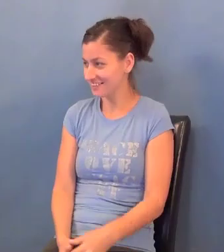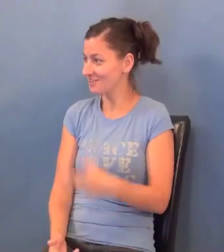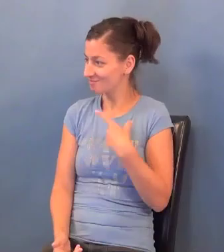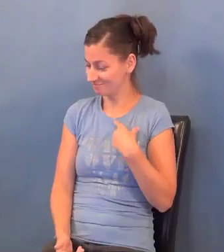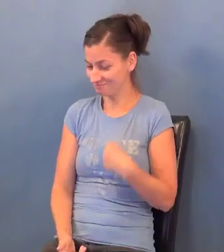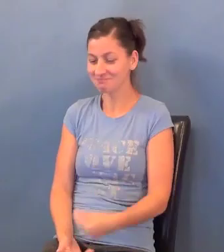Aha.